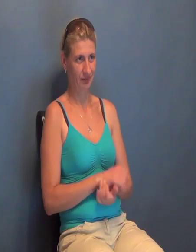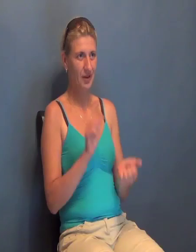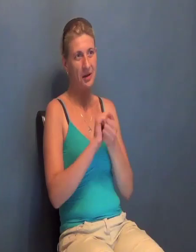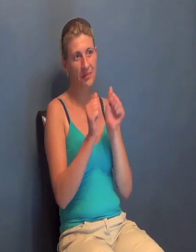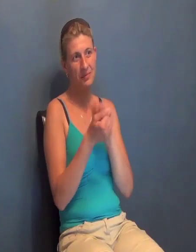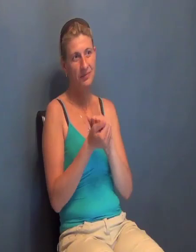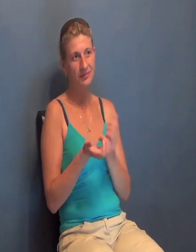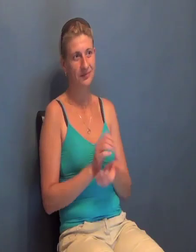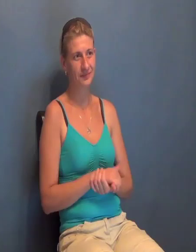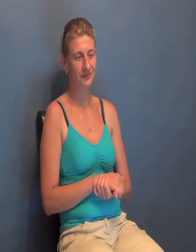Albo.